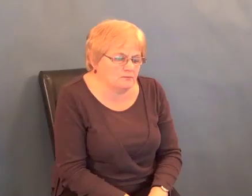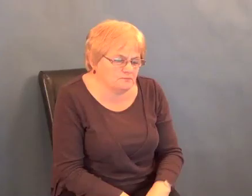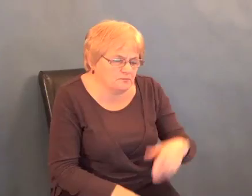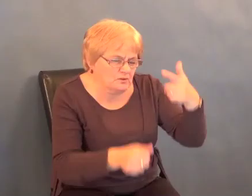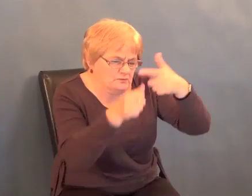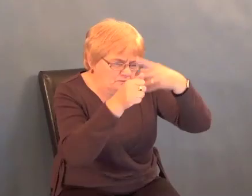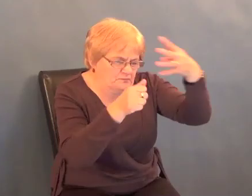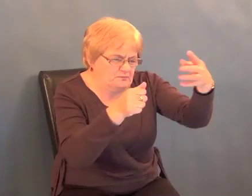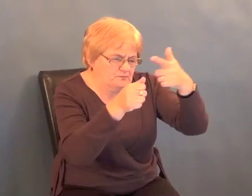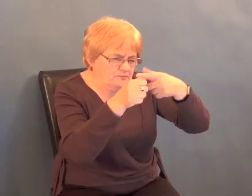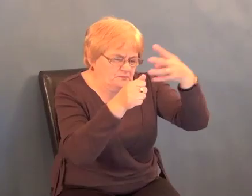Dwudziestego czwartego, dwudziestego czwartego.